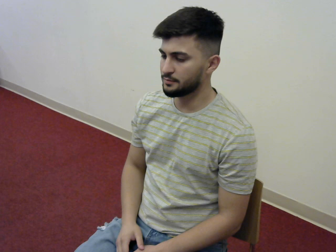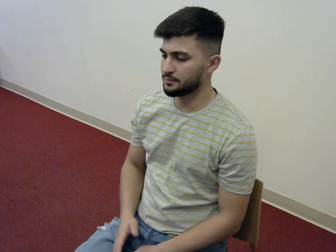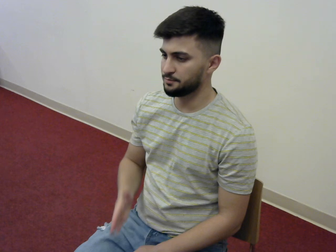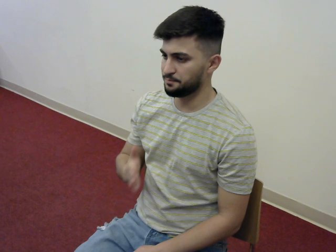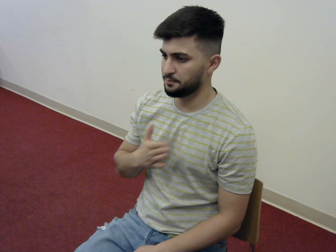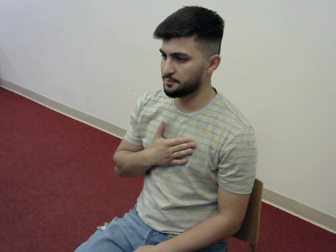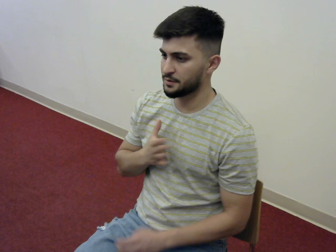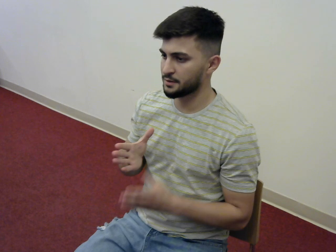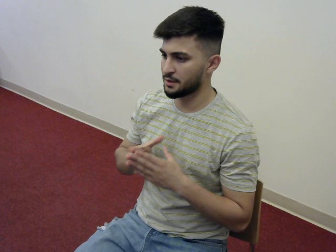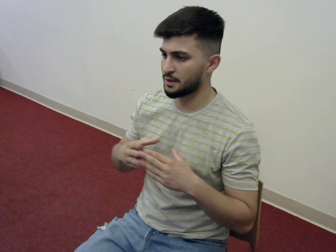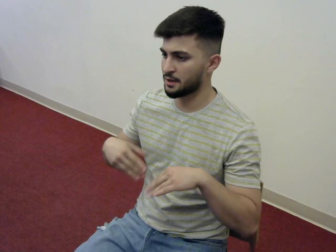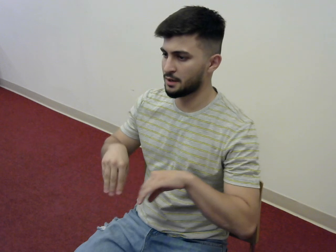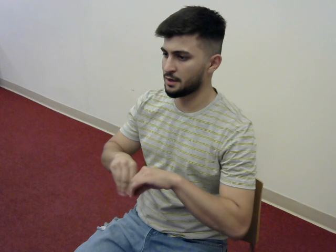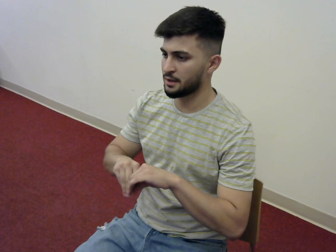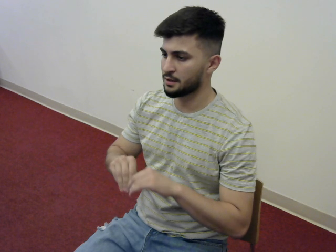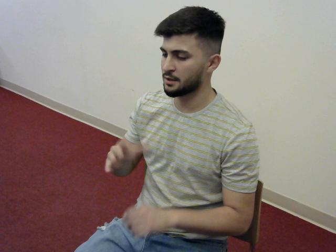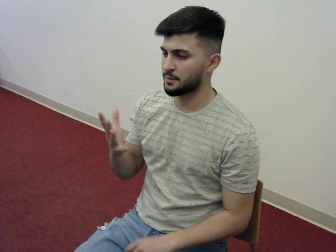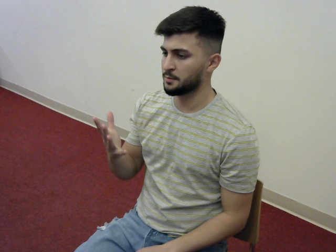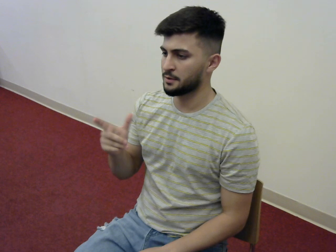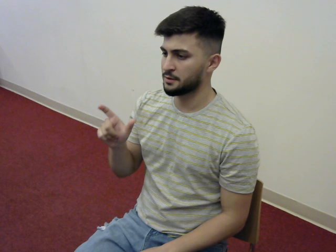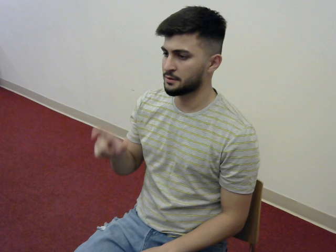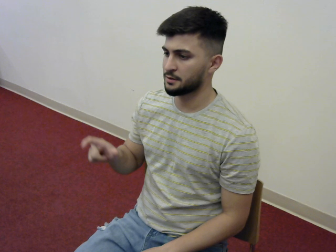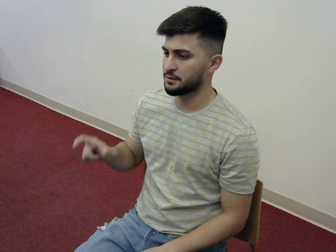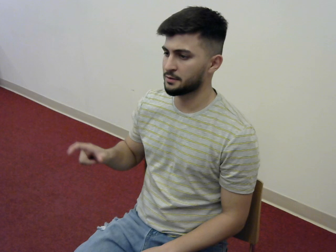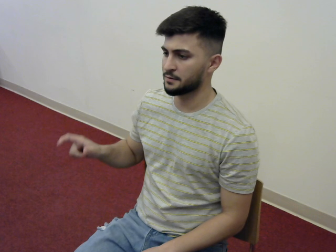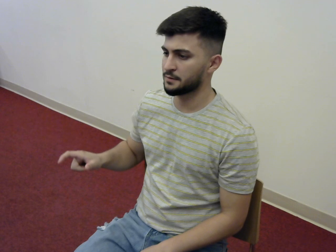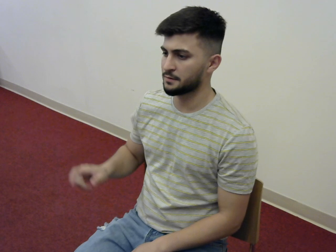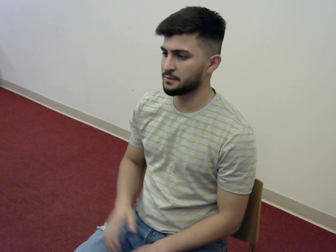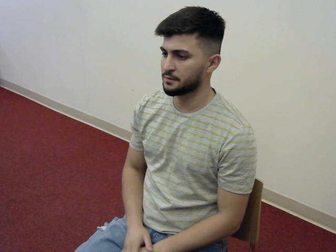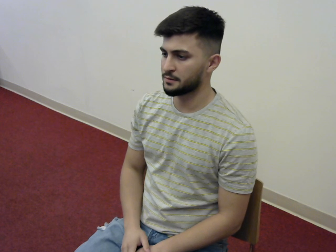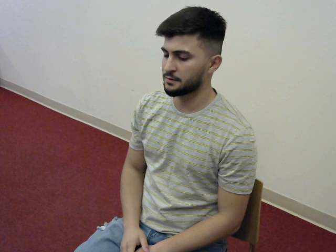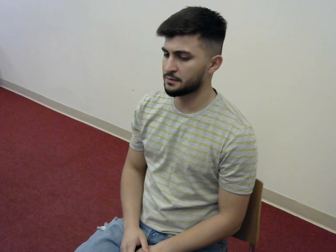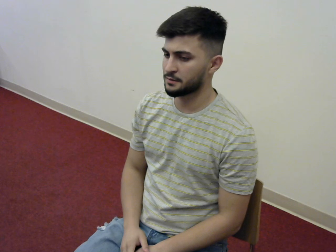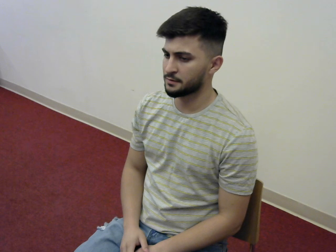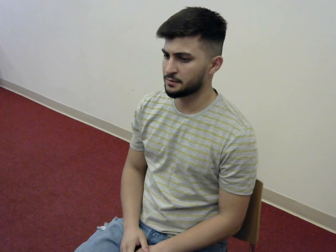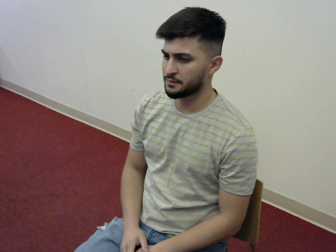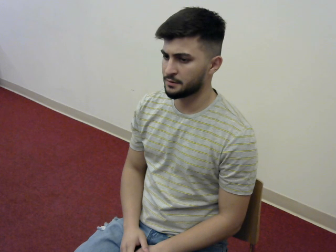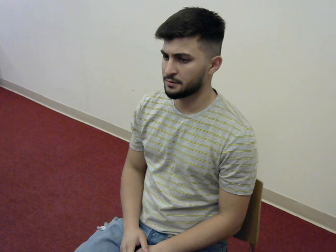Biz ailədə 5 nəfərik